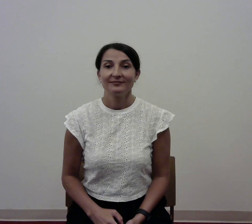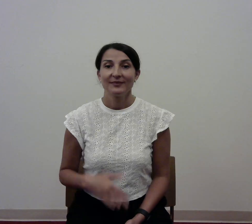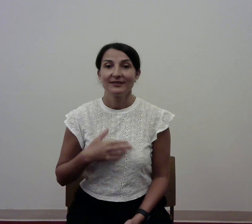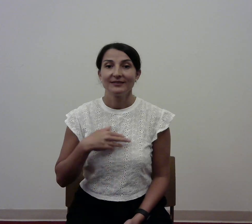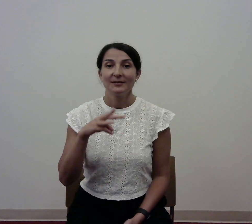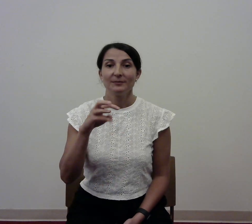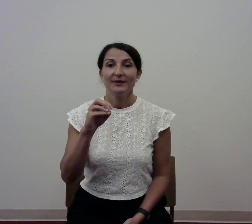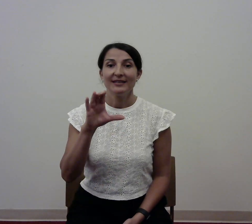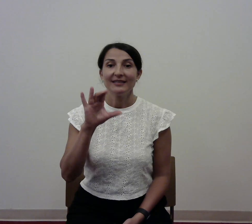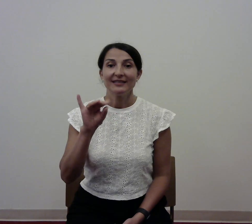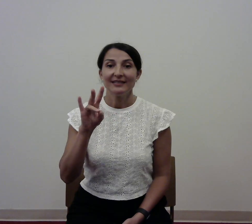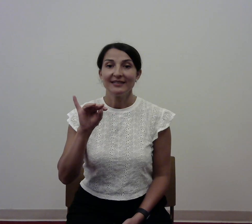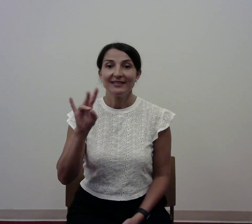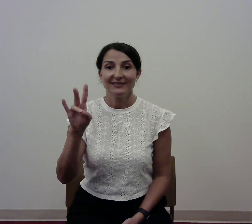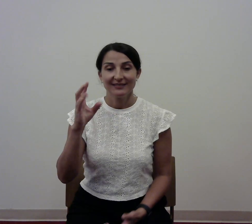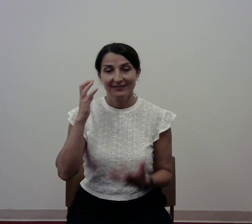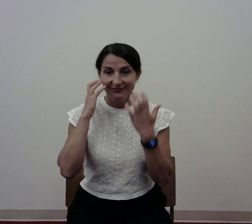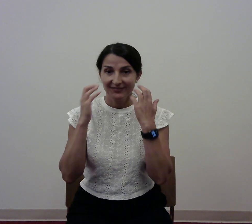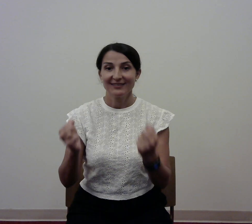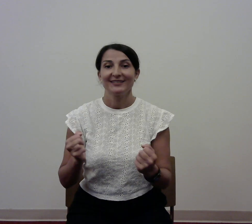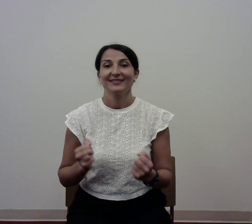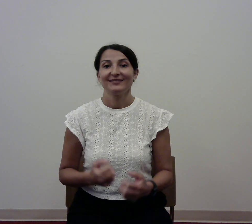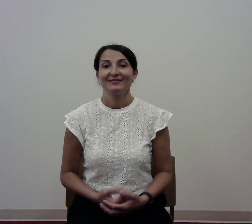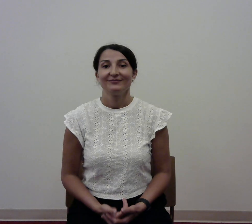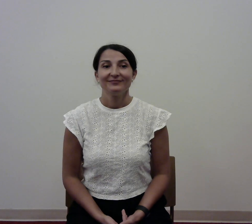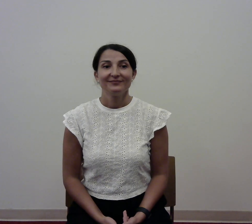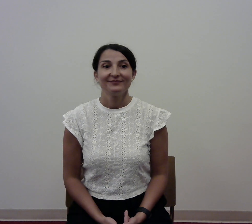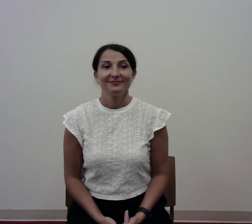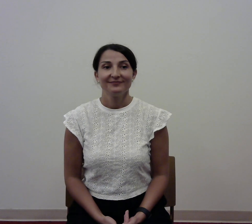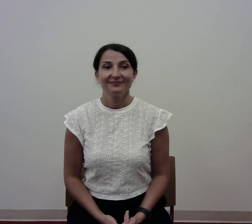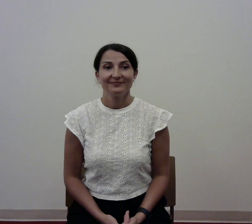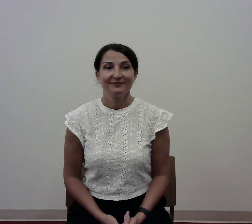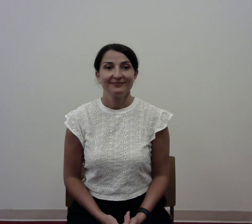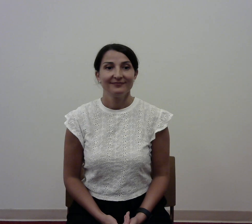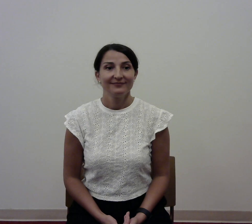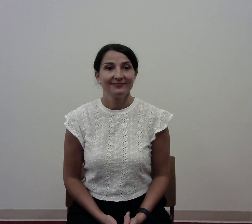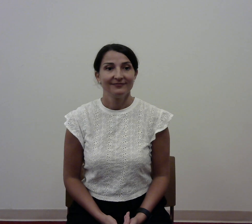Mən Messinin fanatıyam